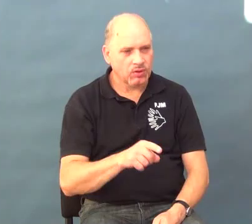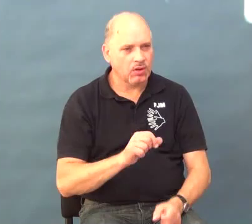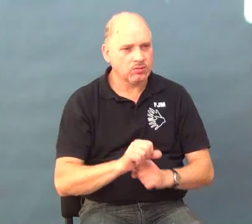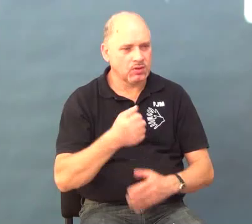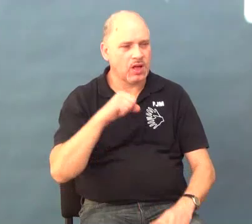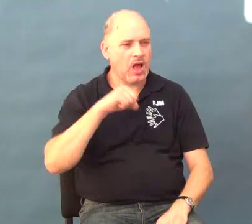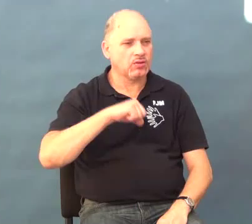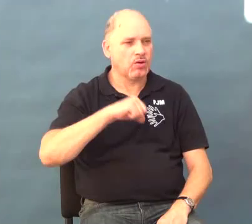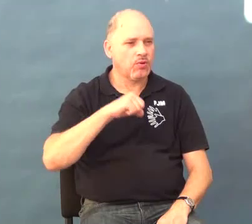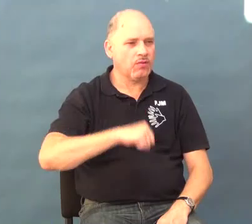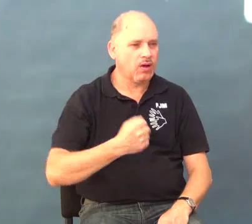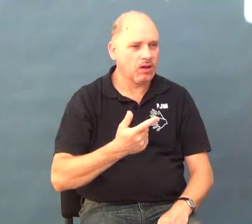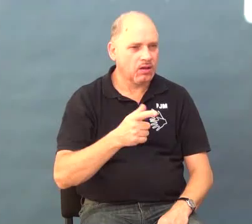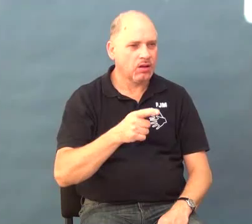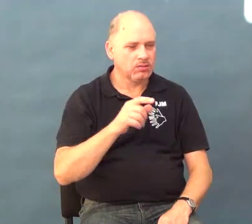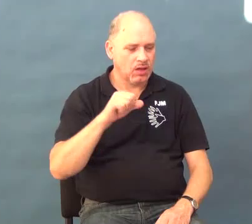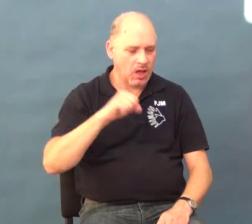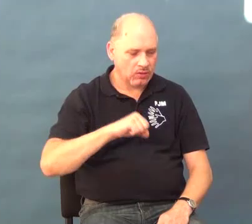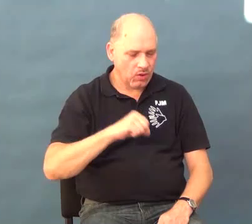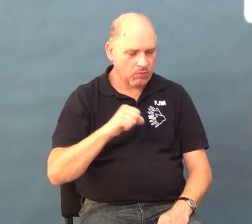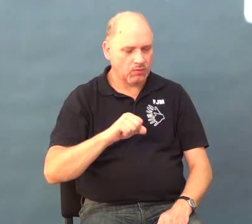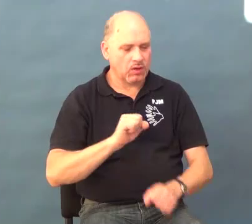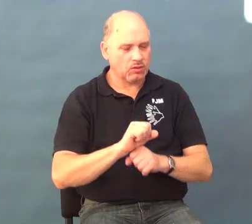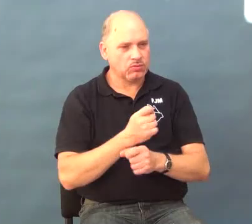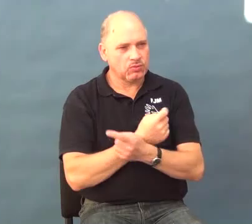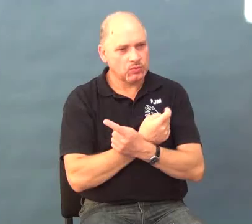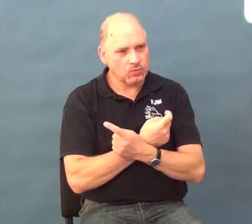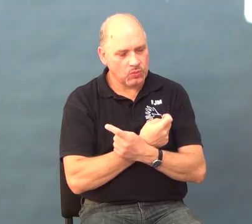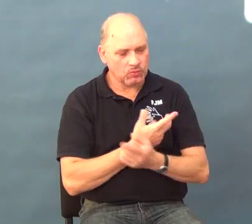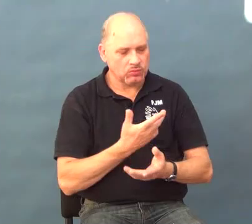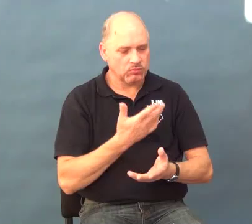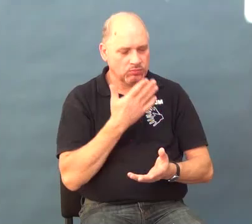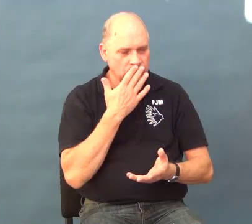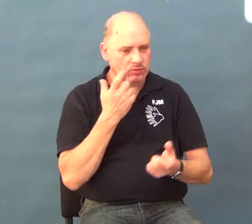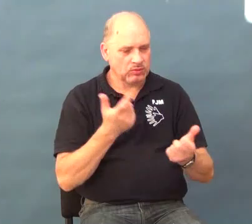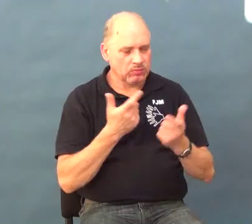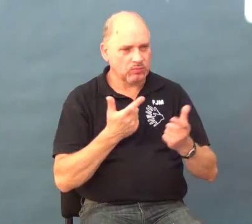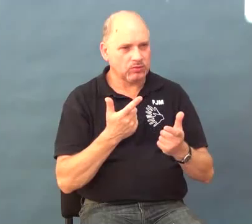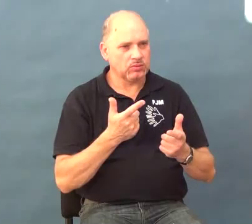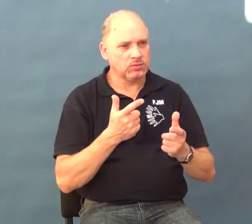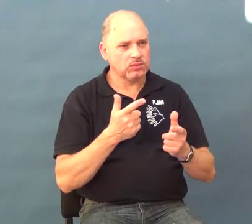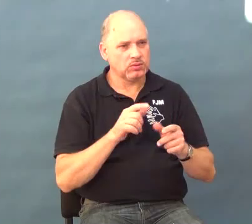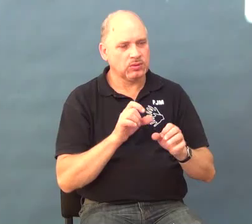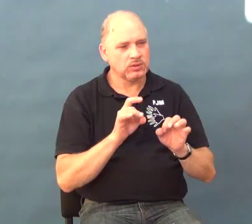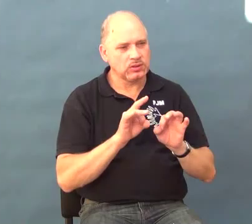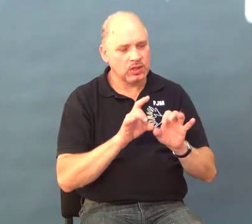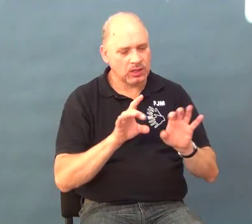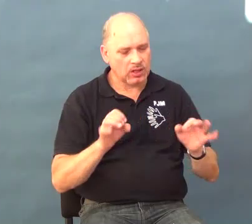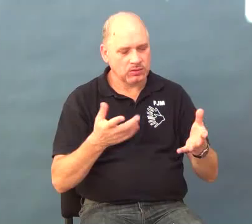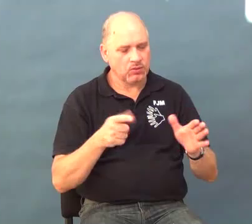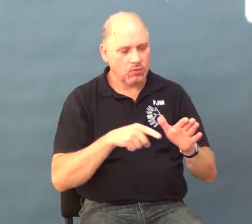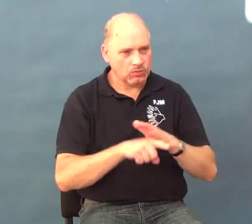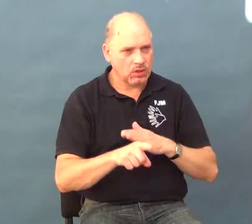Jest elektrownia atomowa, jest coś trującego, są zarazki, więc trzeba uciekać.